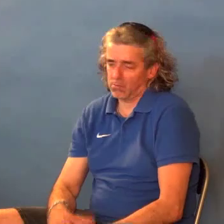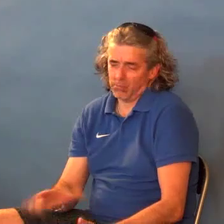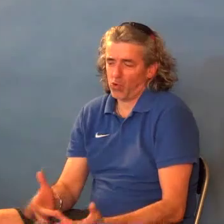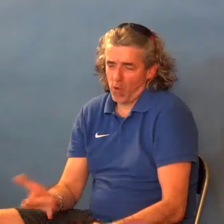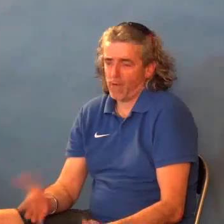Dla rowerzystów.